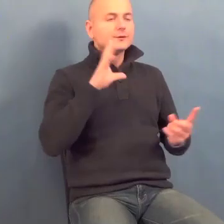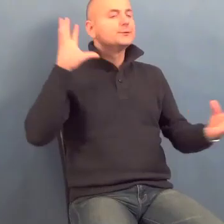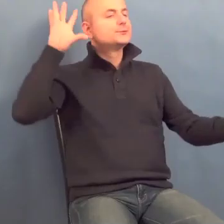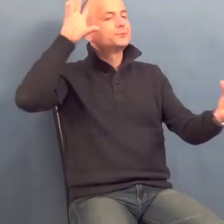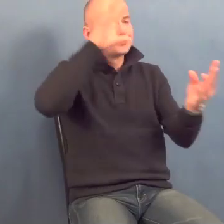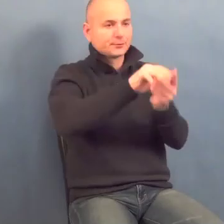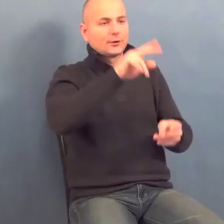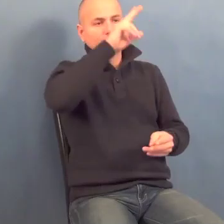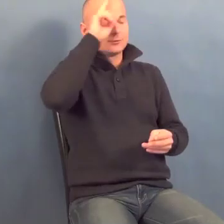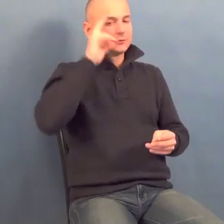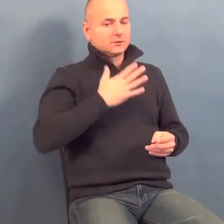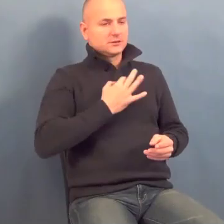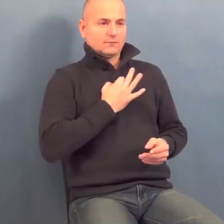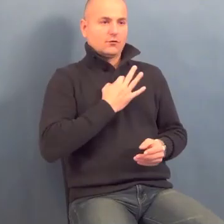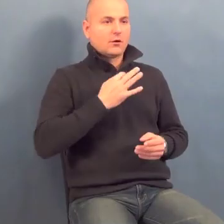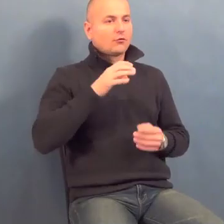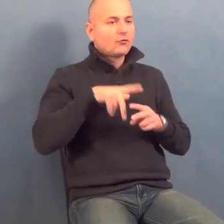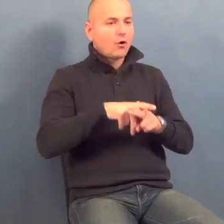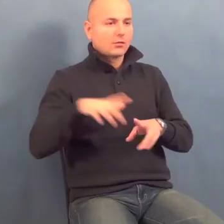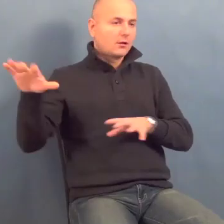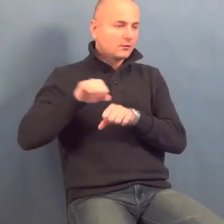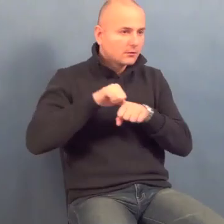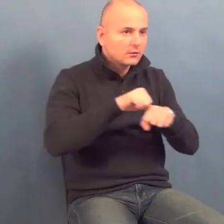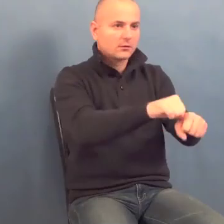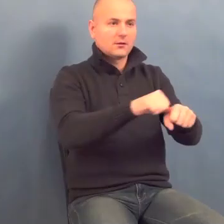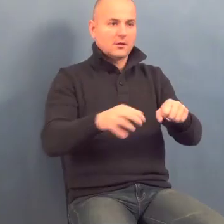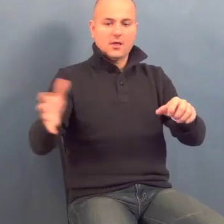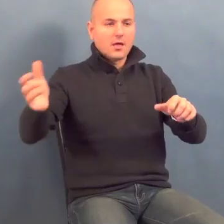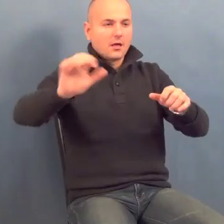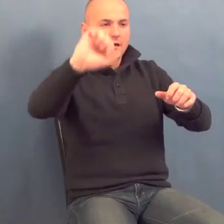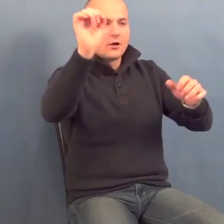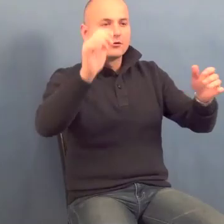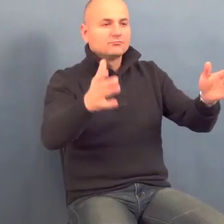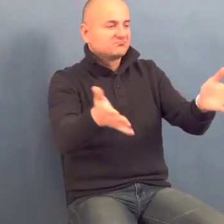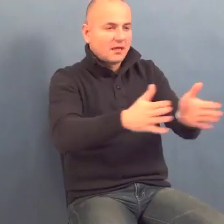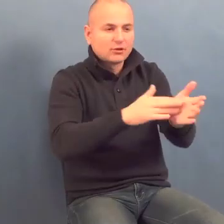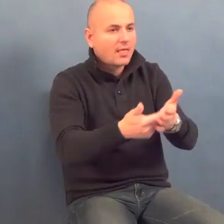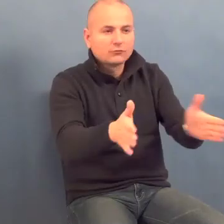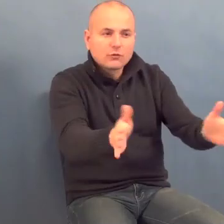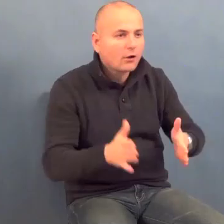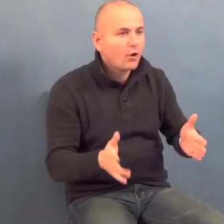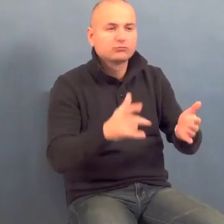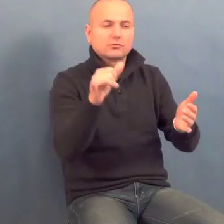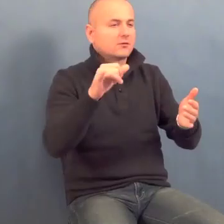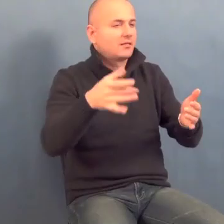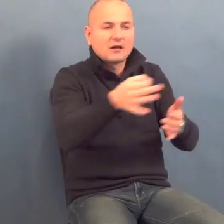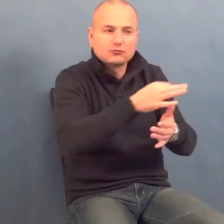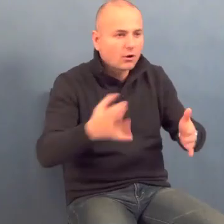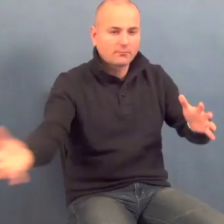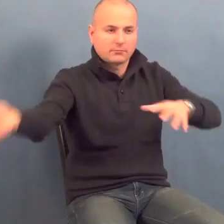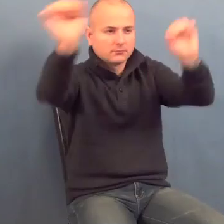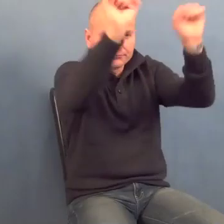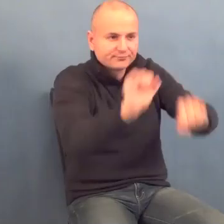Myślę, że większości ludzie przyprowadzają swoje konie na kąpiel, na przykład w rzece, gdziekolwiek, w jeziorze.